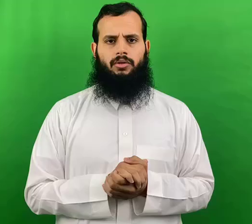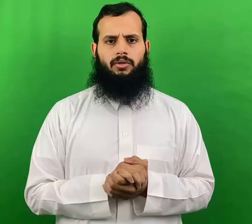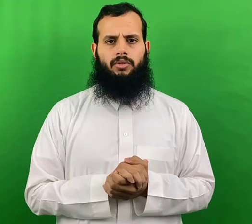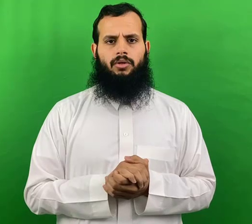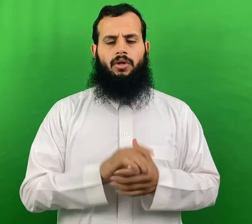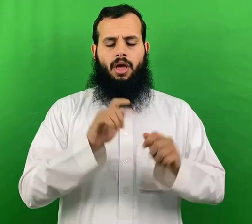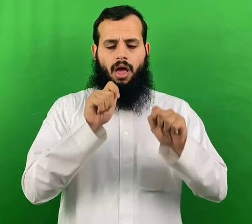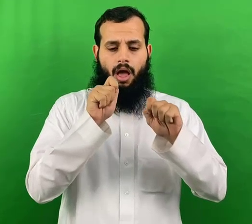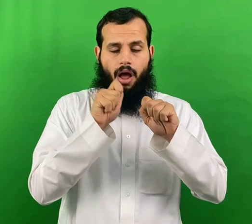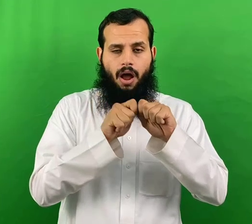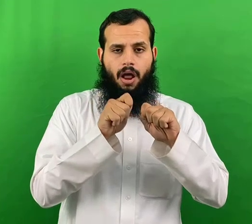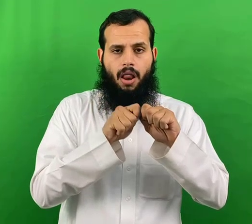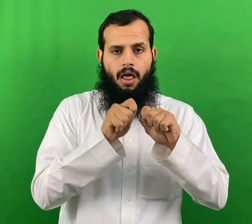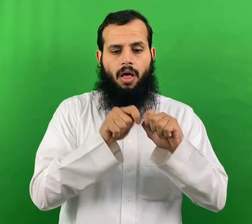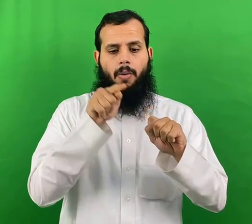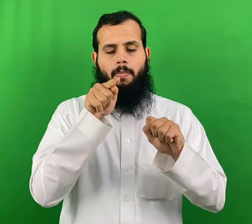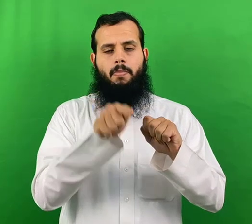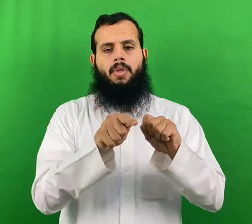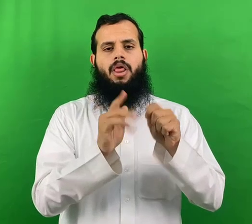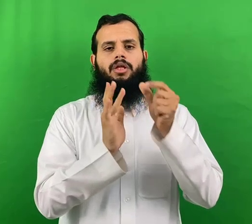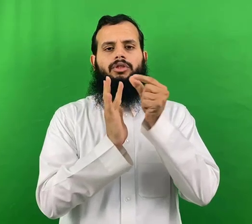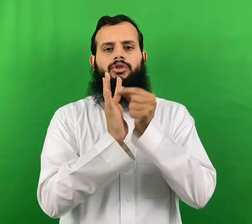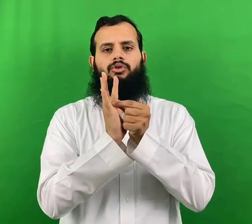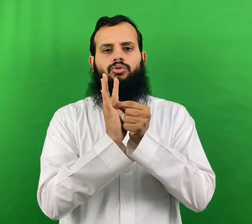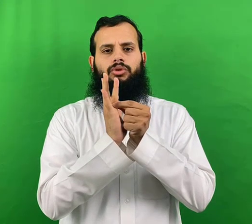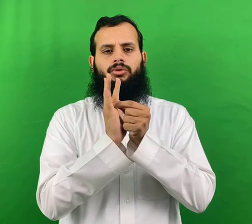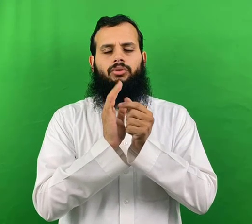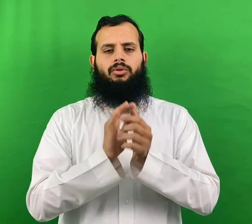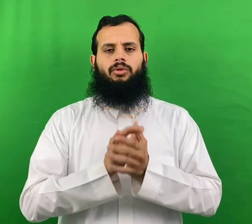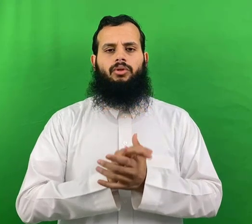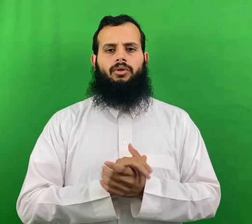وخلق منها زوجها